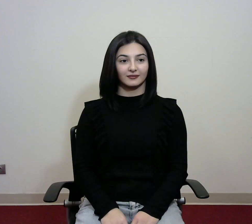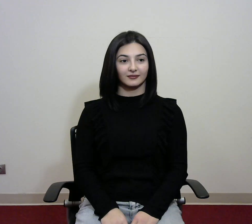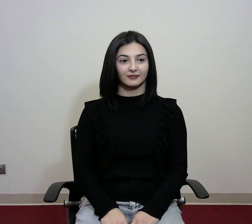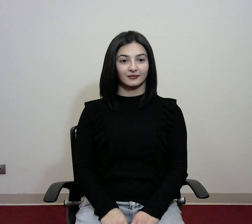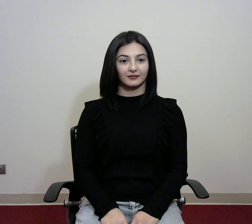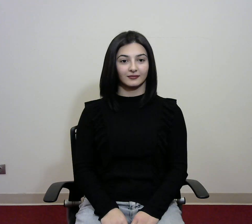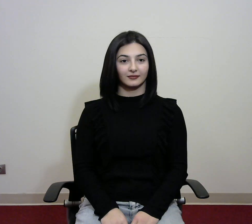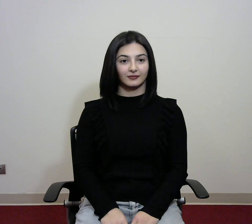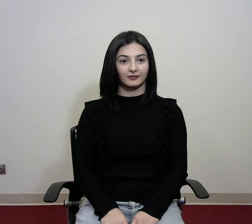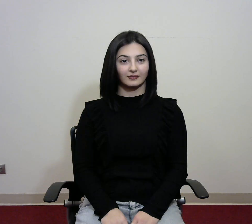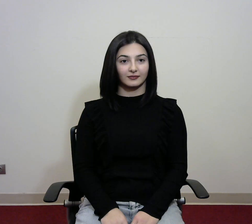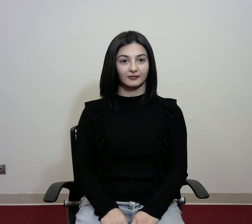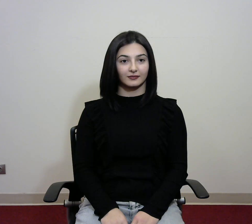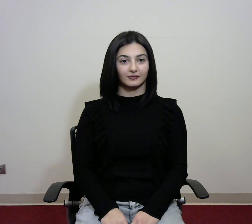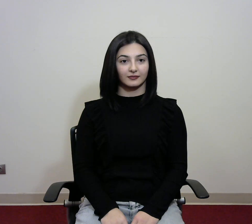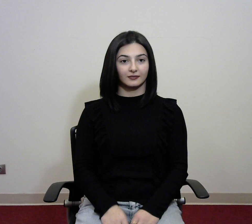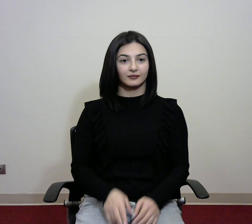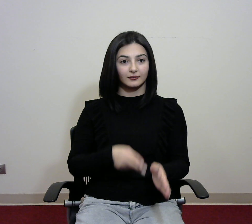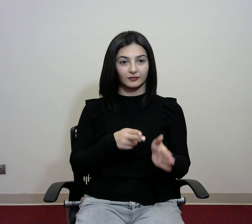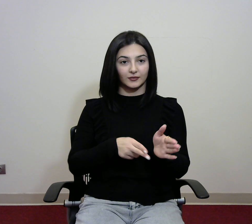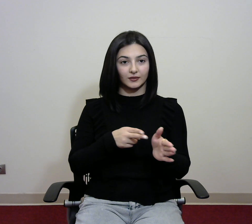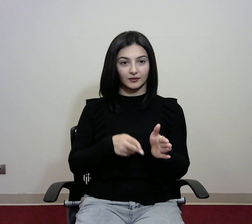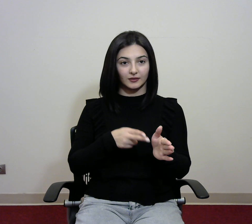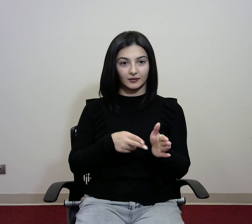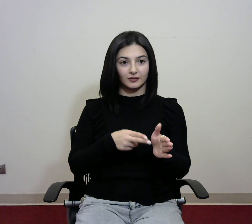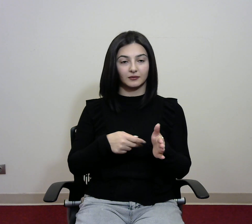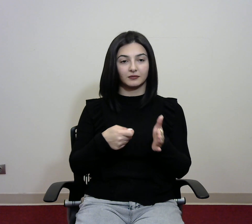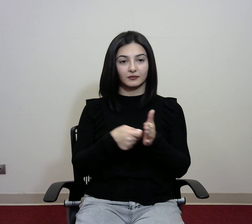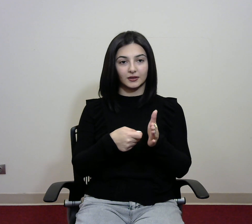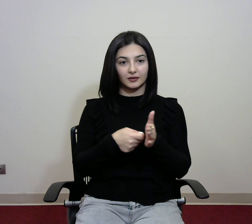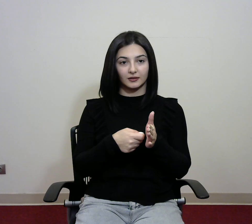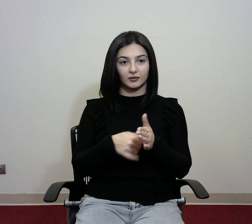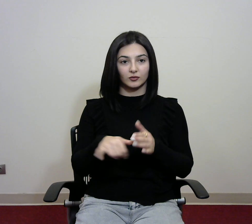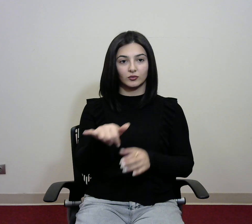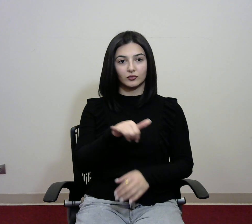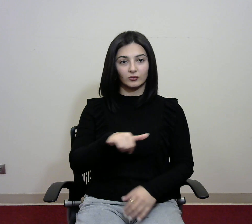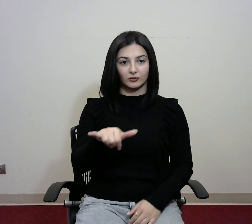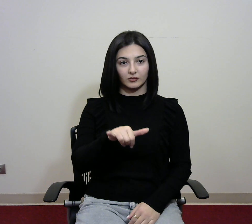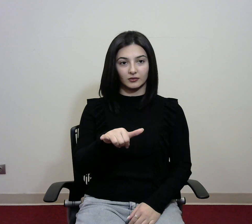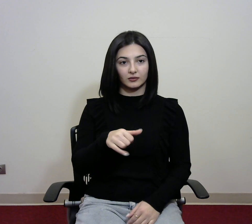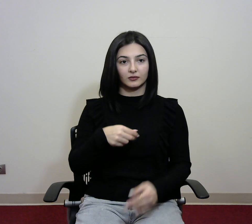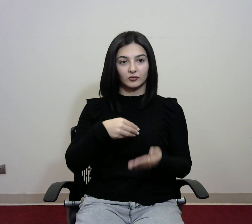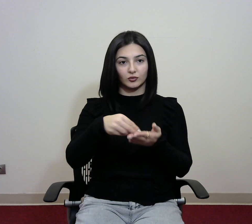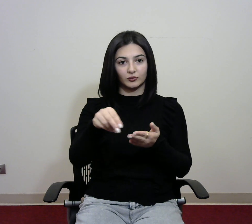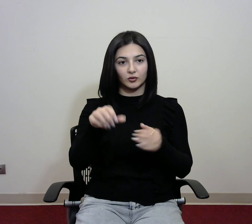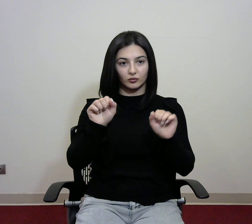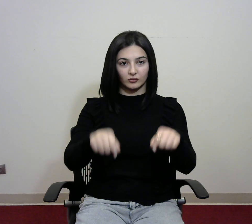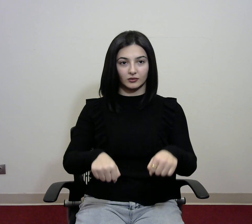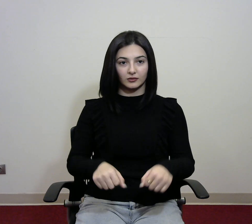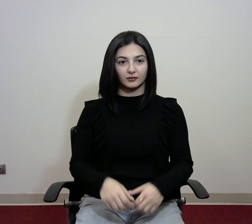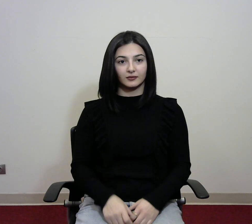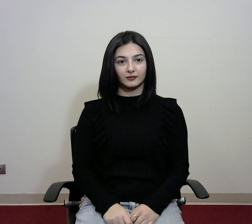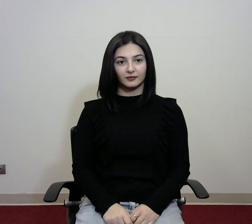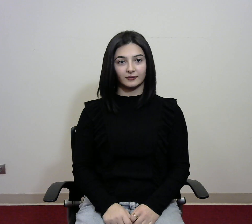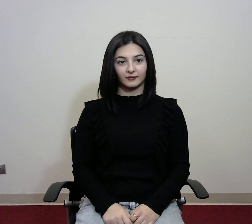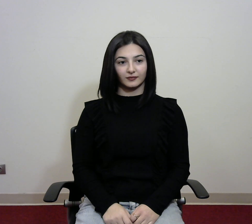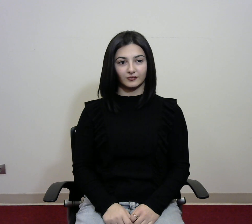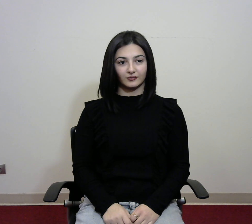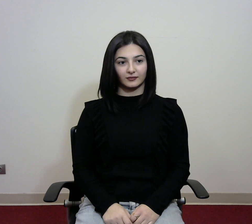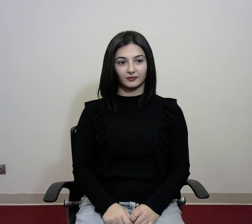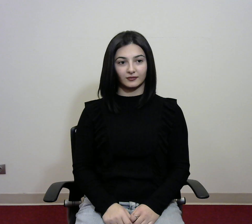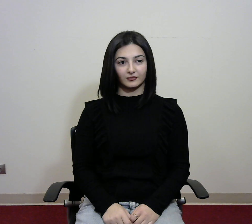Qatar biletini haradan almaq olar?